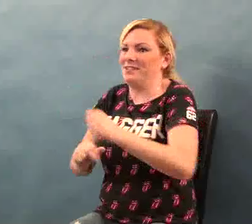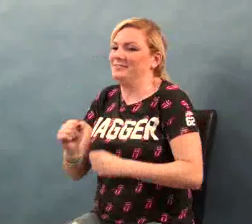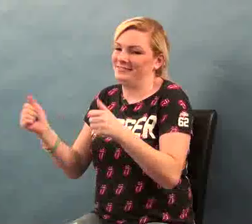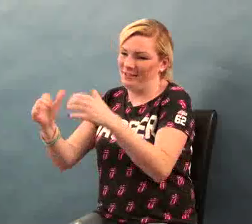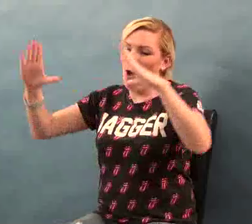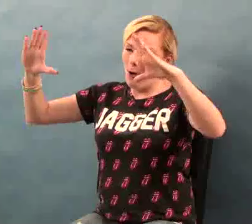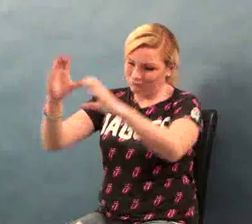Koniec filmu.